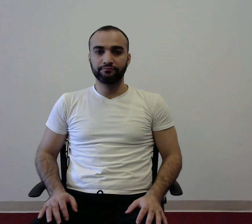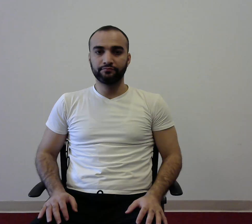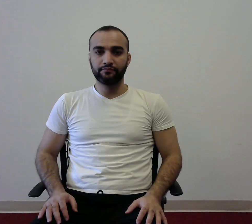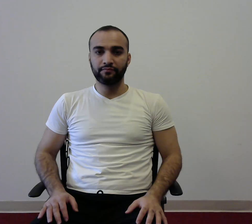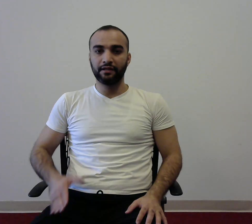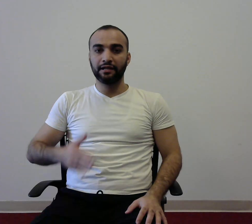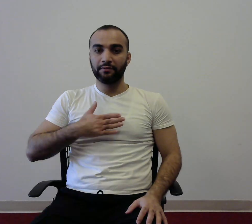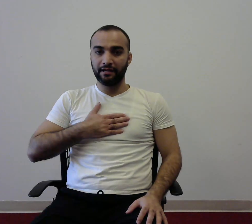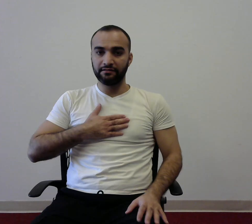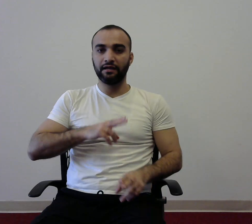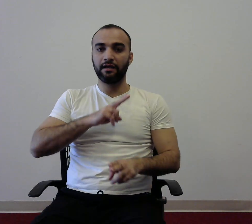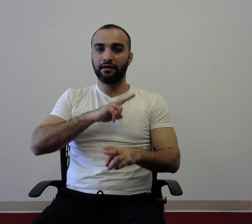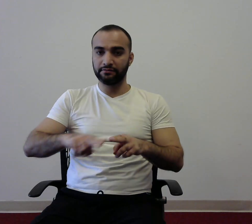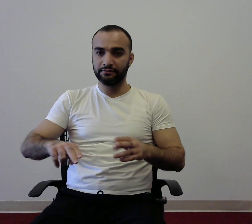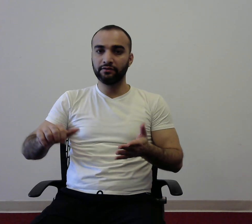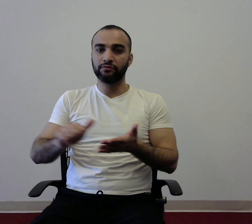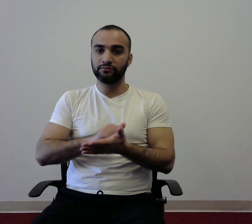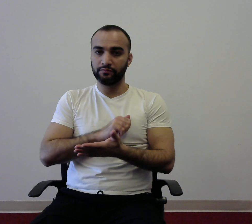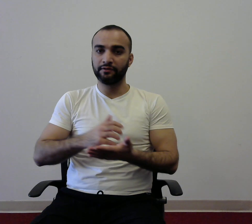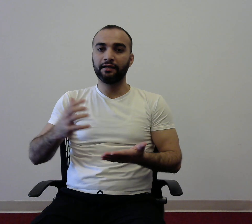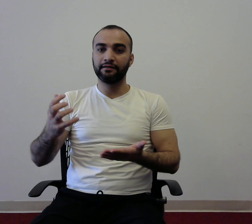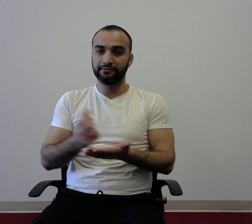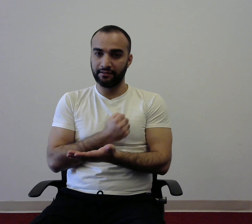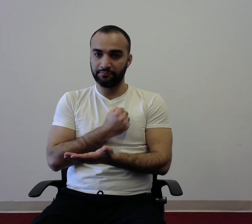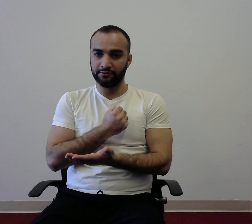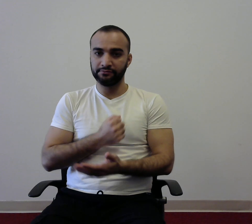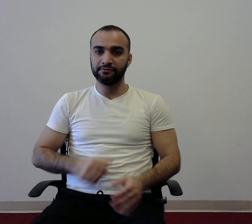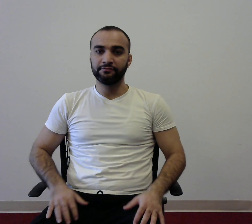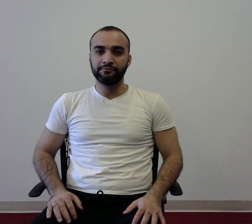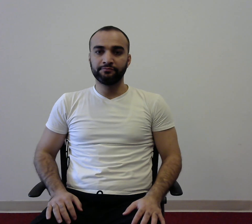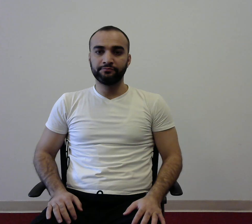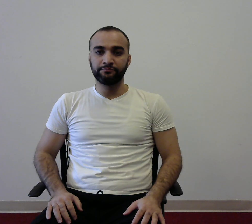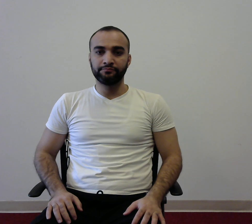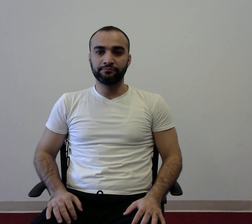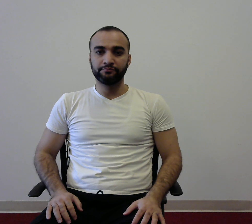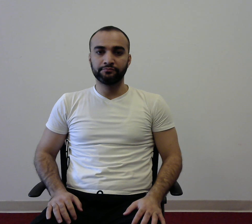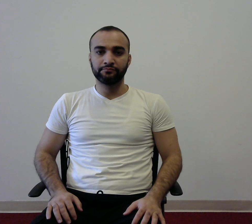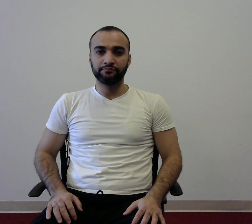Mən itirdiyim sənədi tapmışam